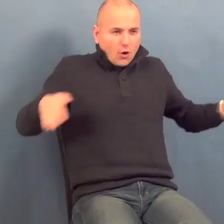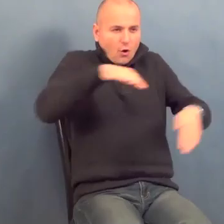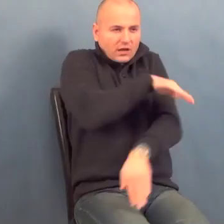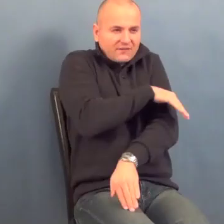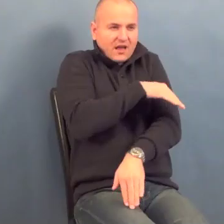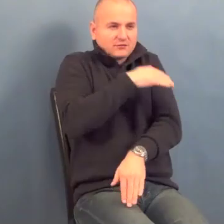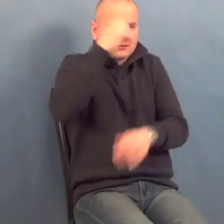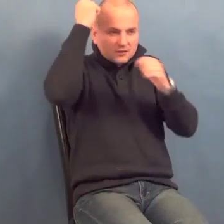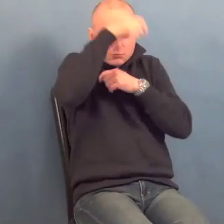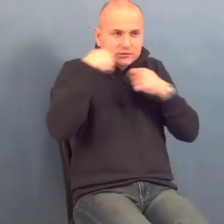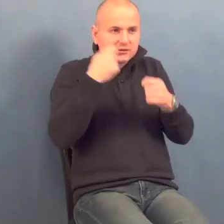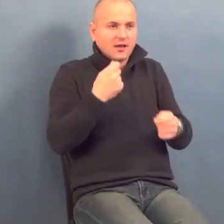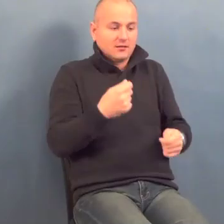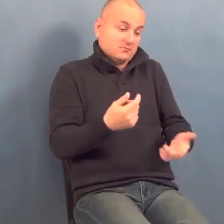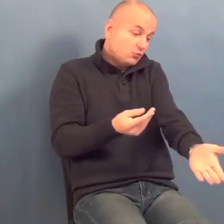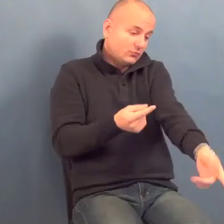Muszą się okrywać, zasłaniać głowę.